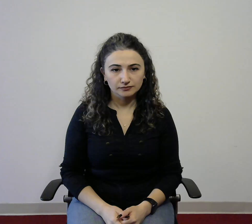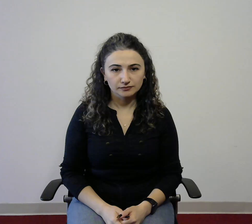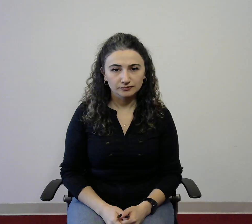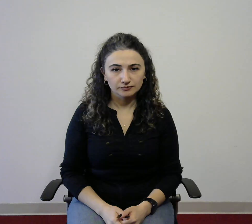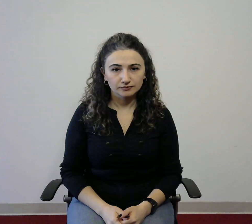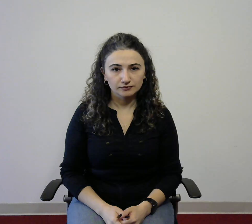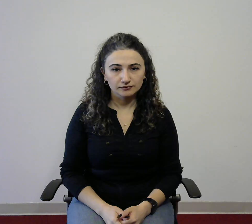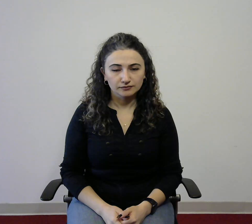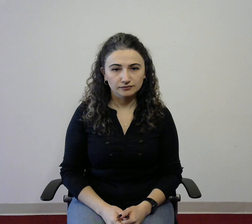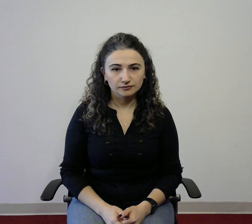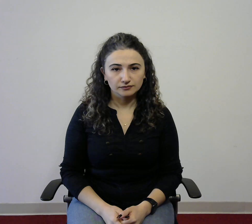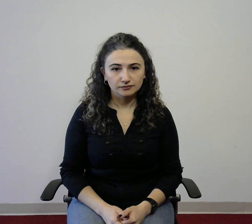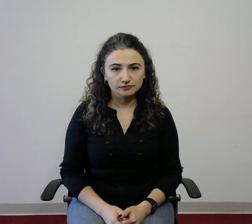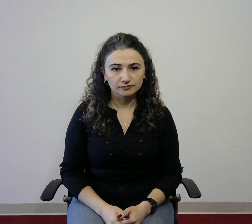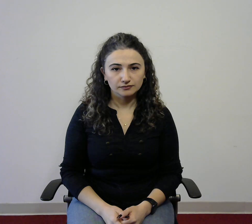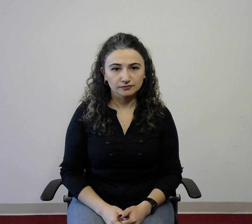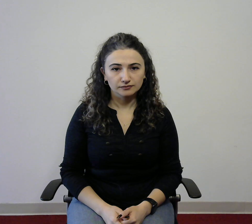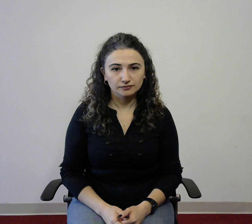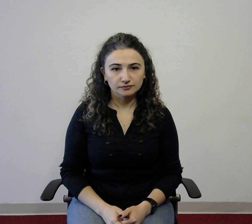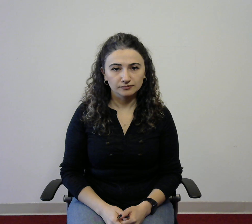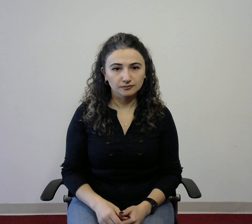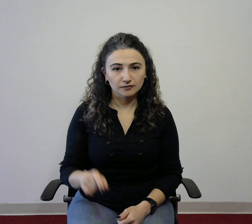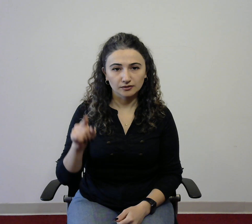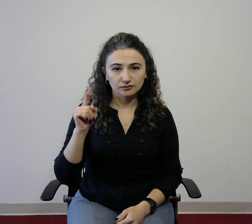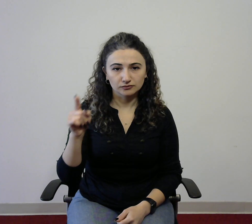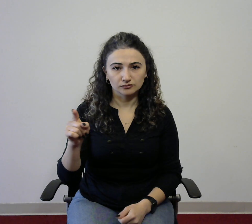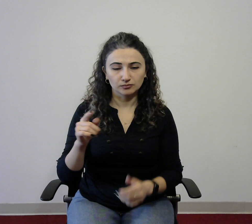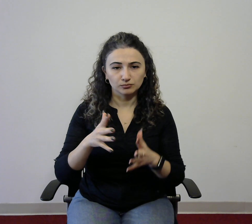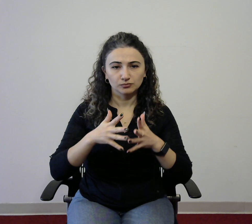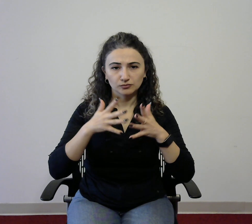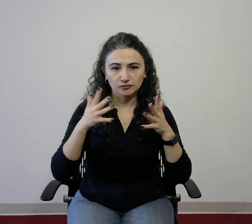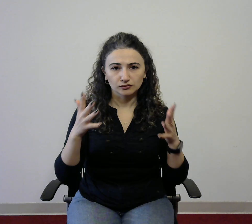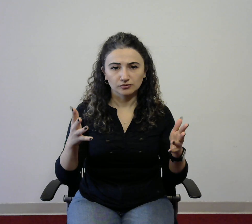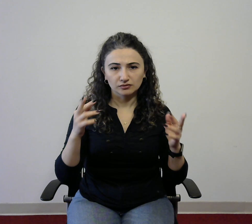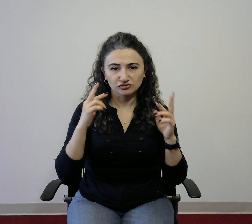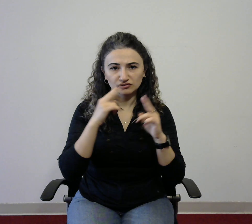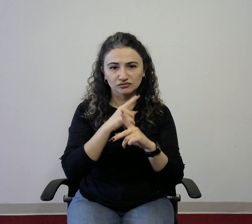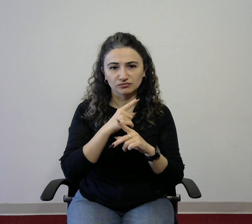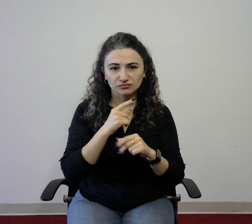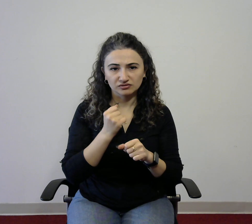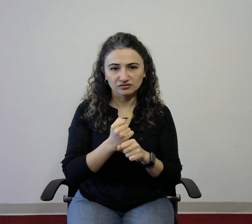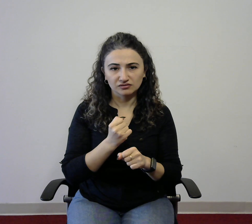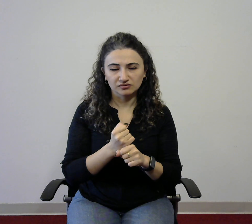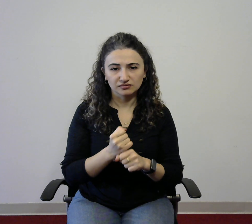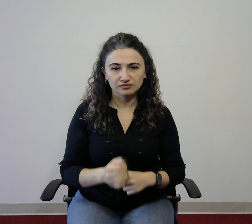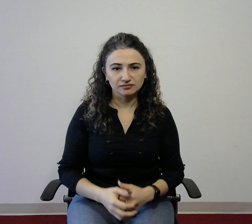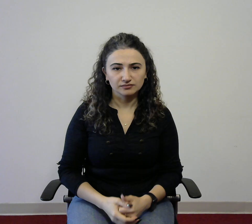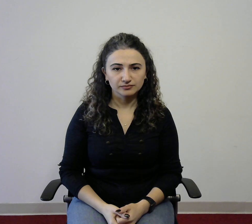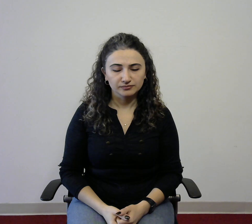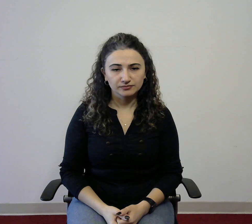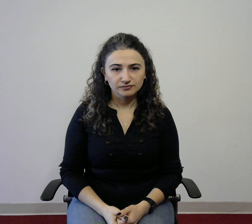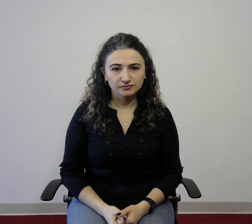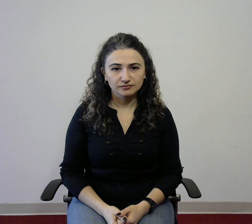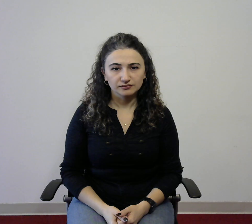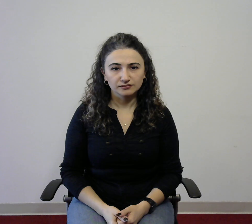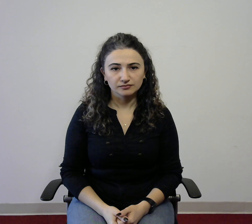O böyük səhv edib